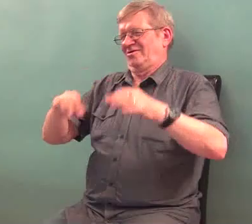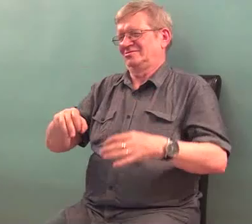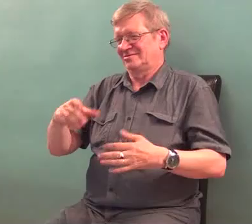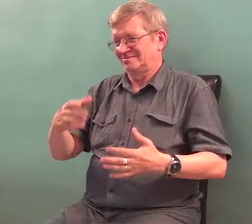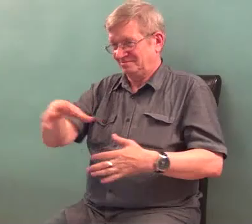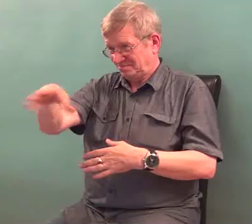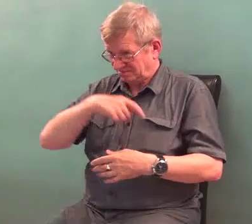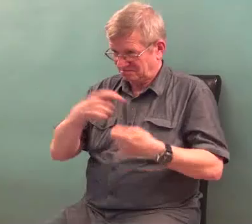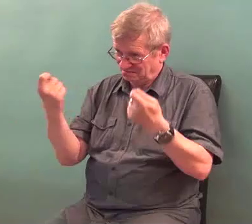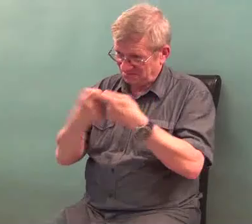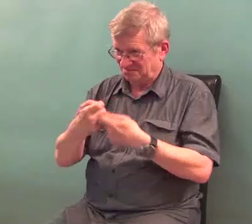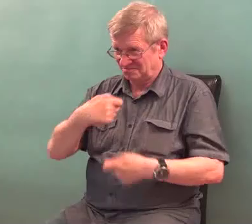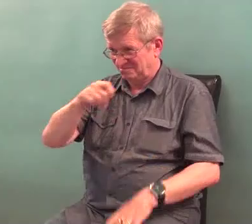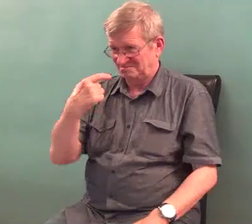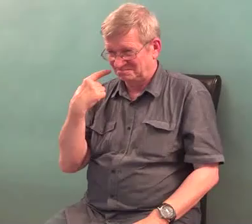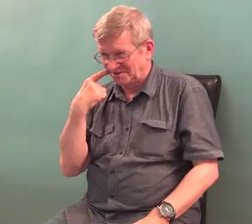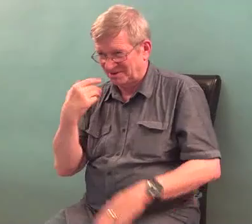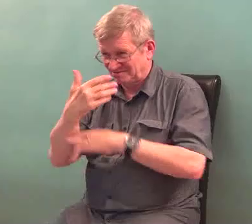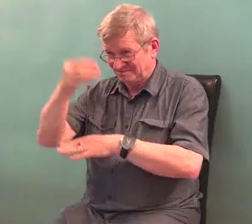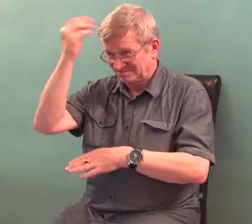Dogadajmy się razem i wyjedźmy, będziemy się bawić i uczyć żeglarstwa.